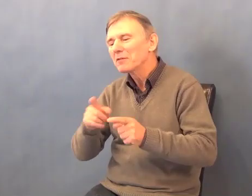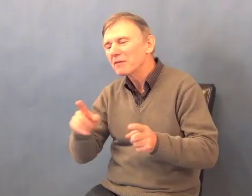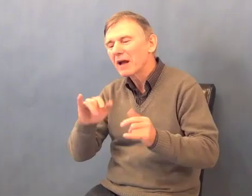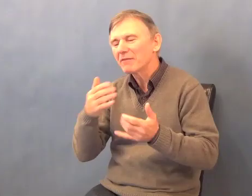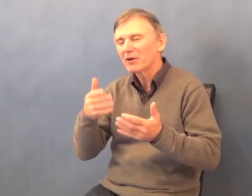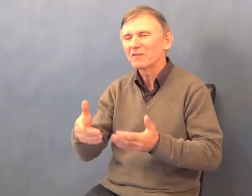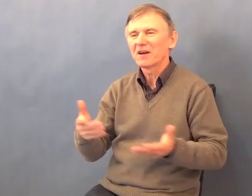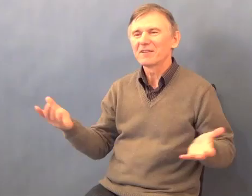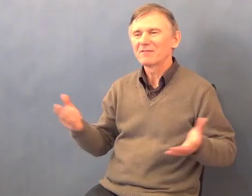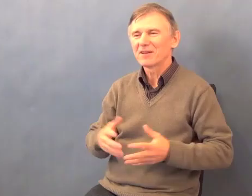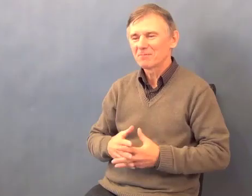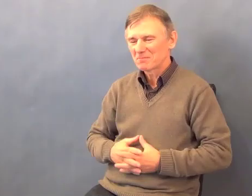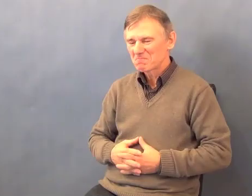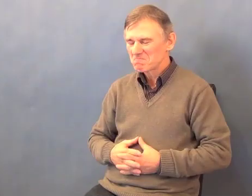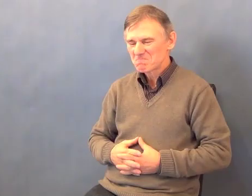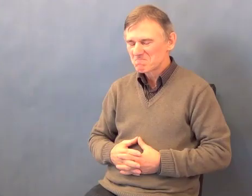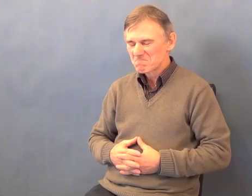Można by powiedzieć do czego to pasuje, czego nie wolno.